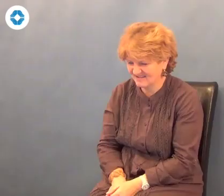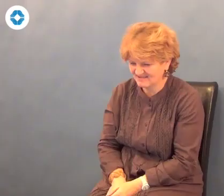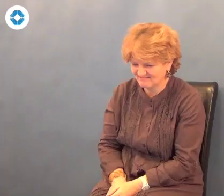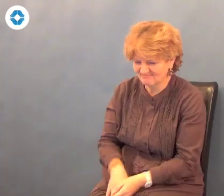Szuka.